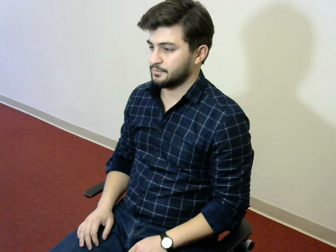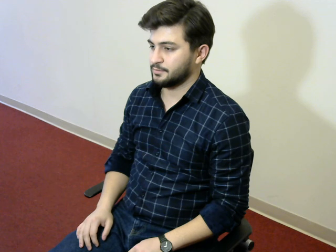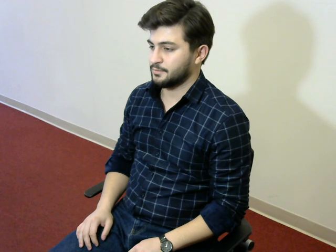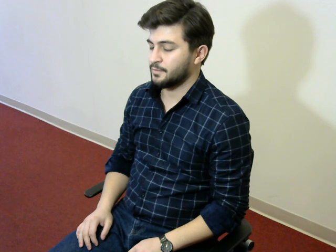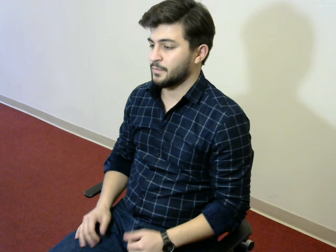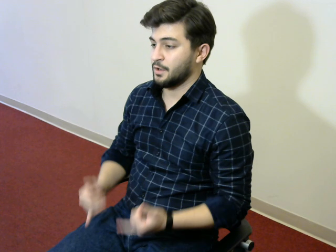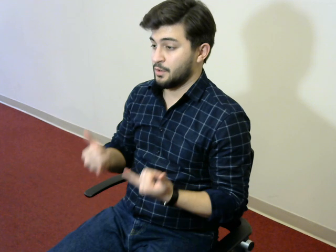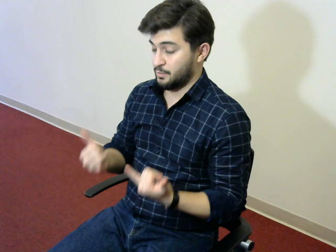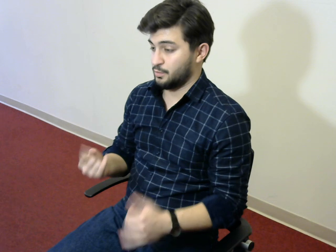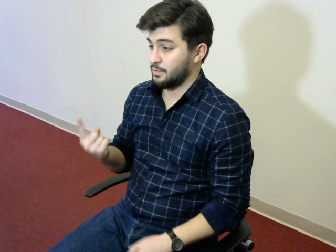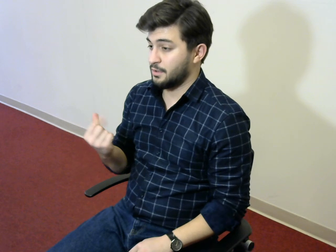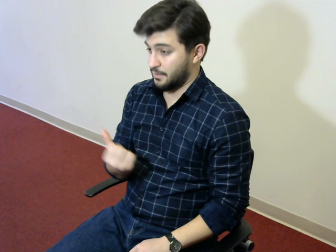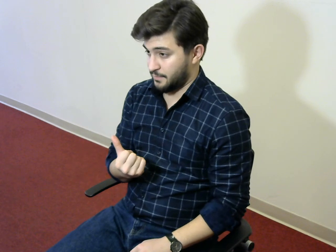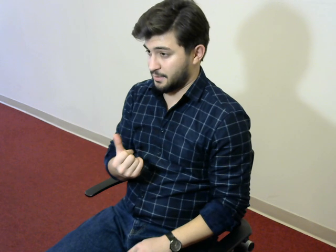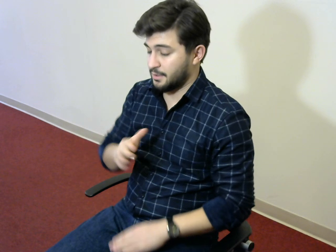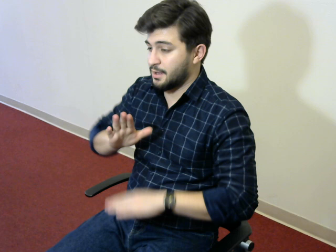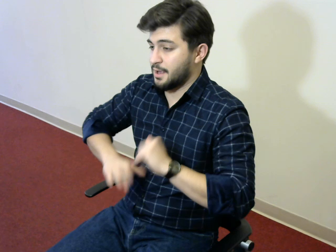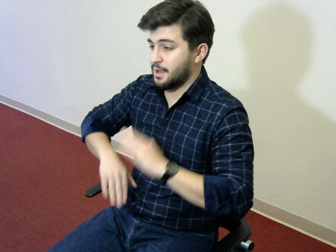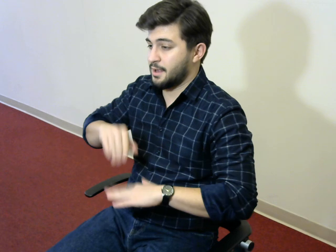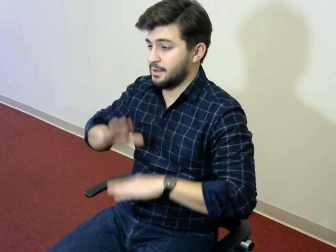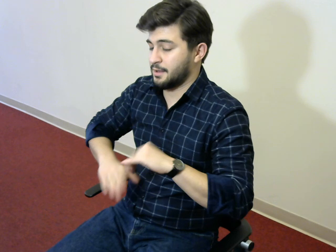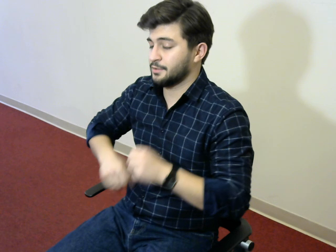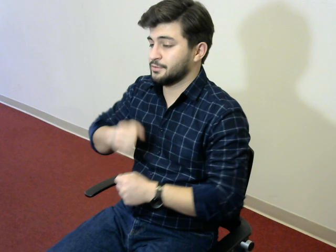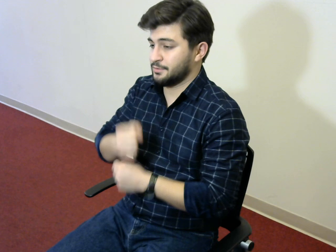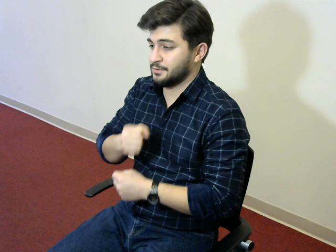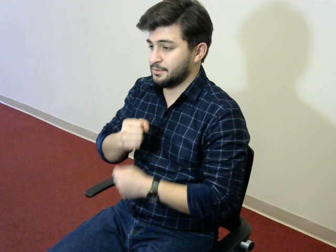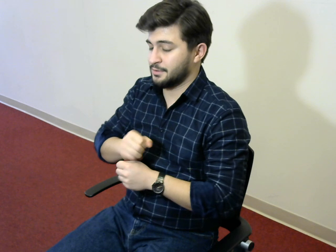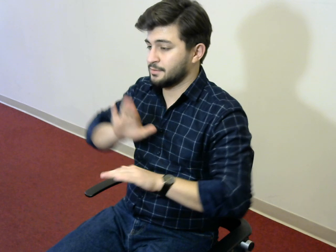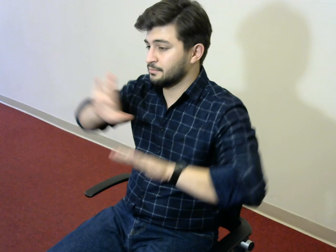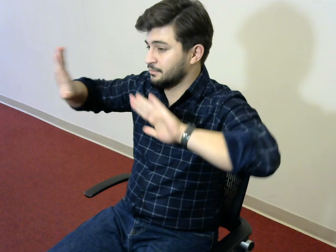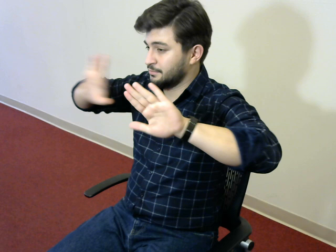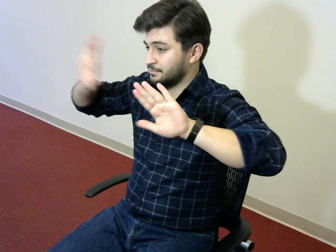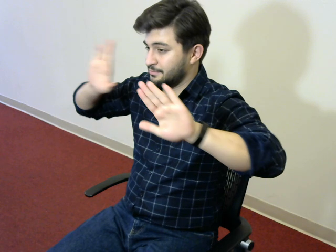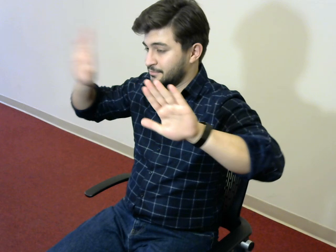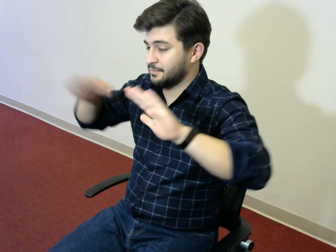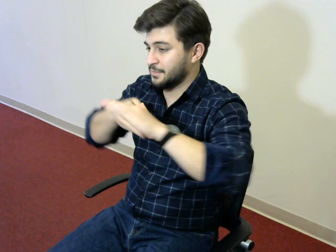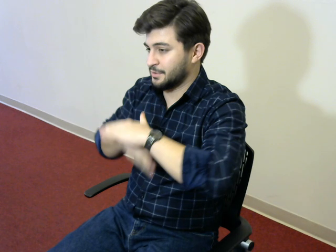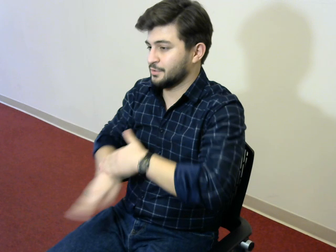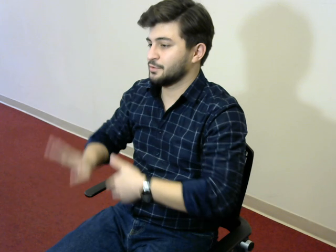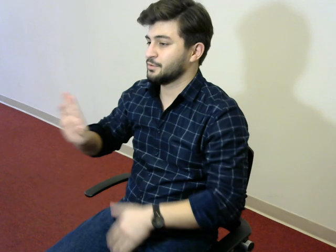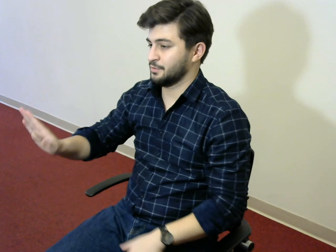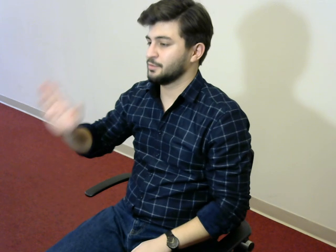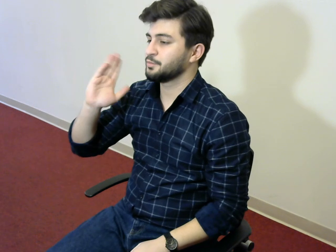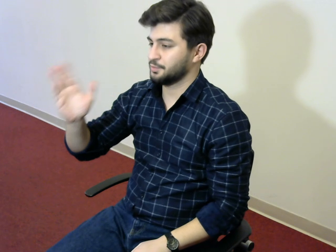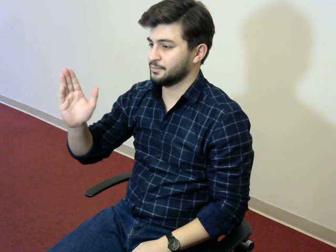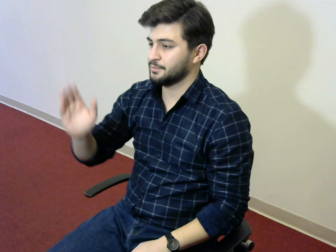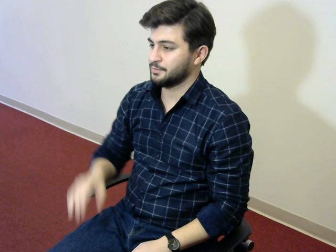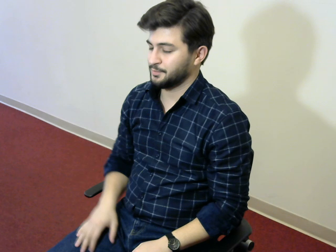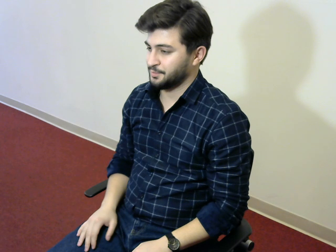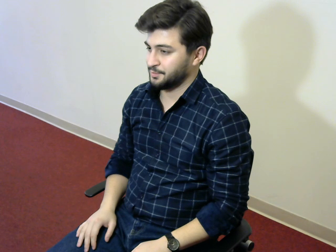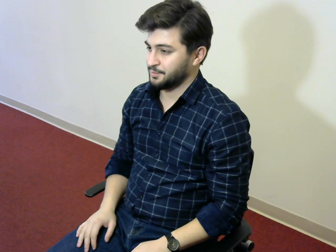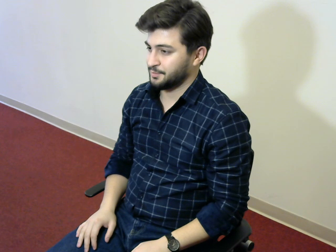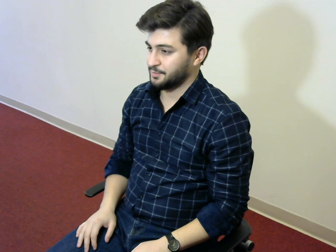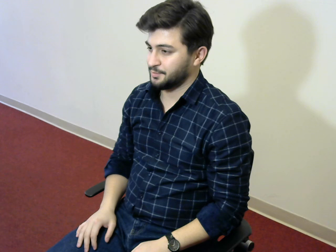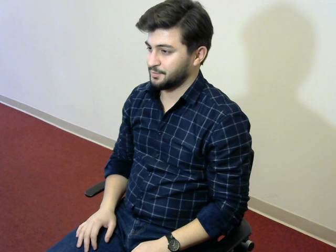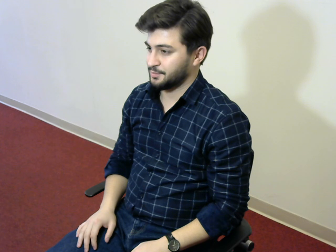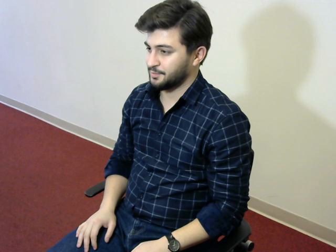Bu həftə əl işləri sərgisinə gedəcəm